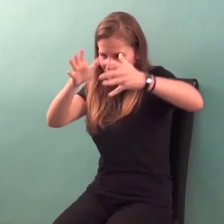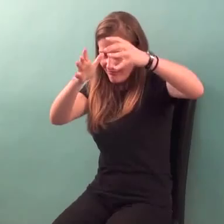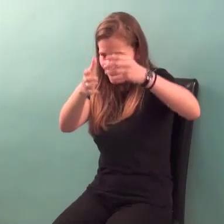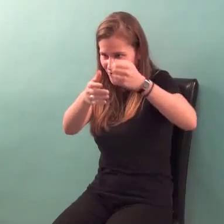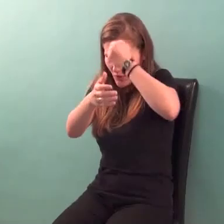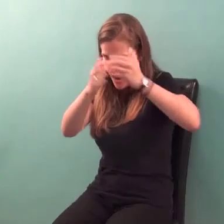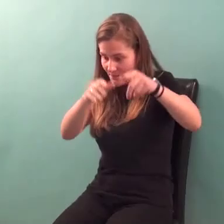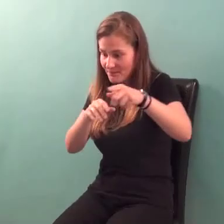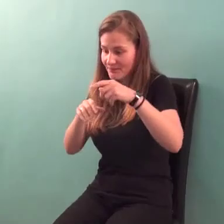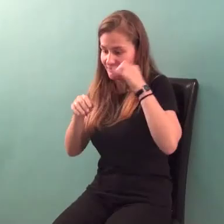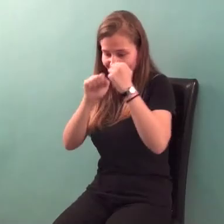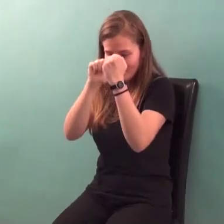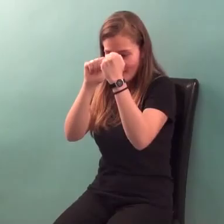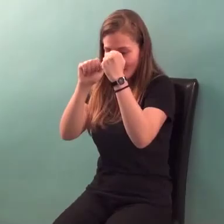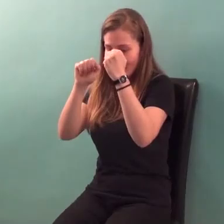Przez to szklane akwarium patrzą na siebie.